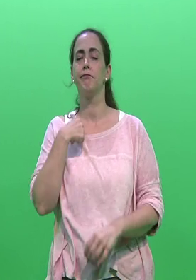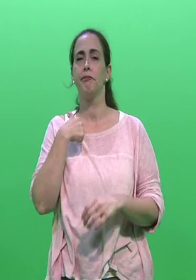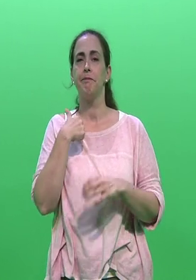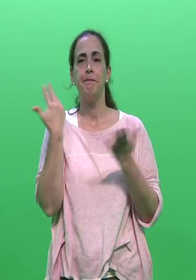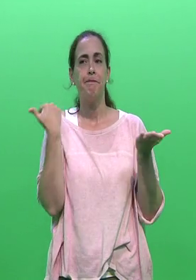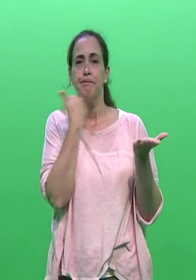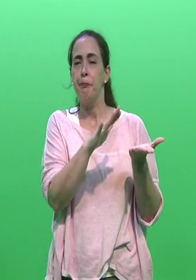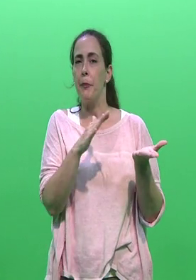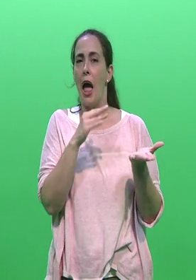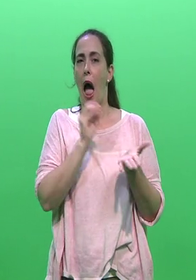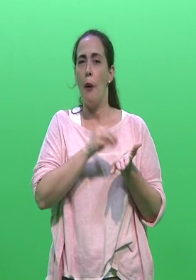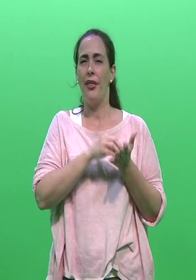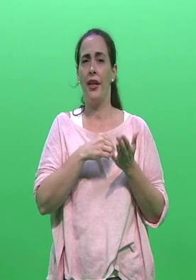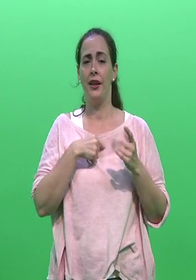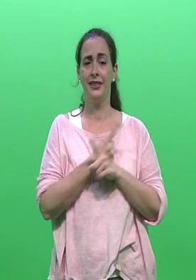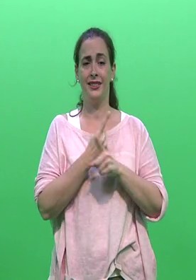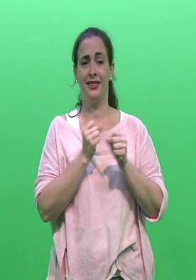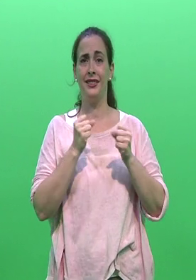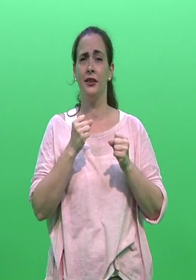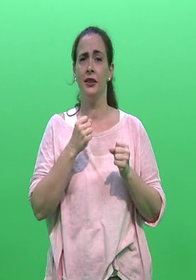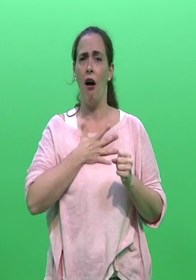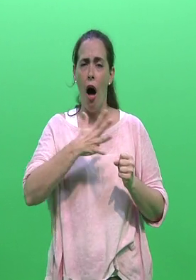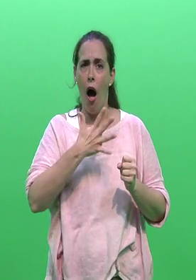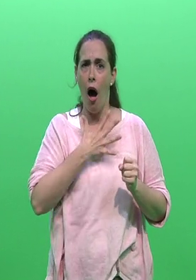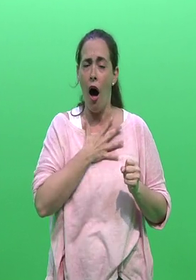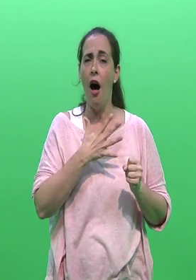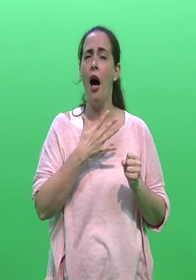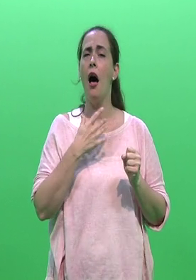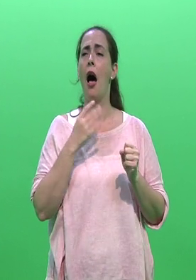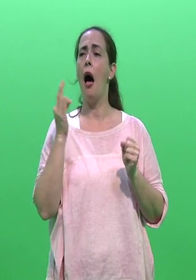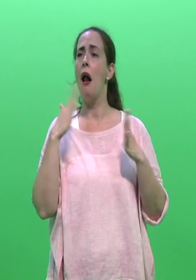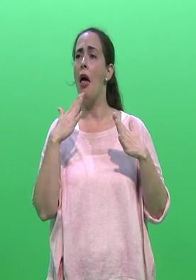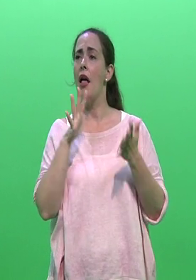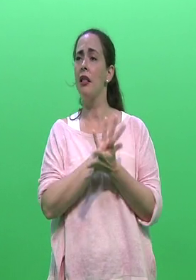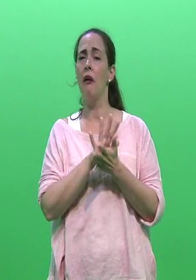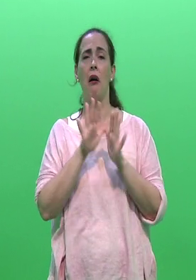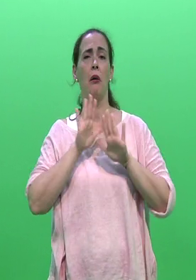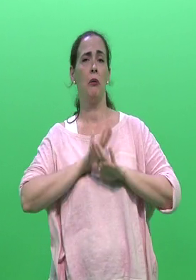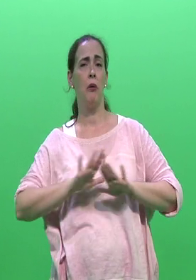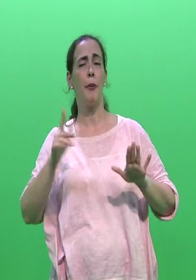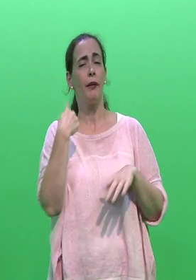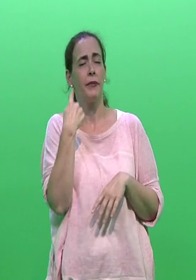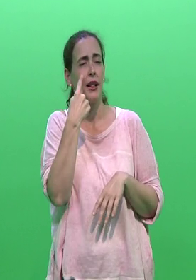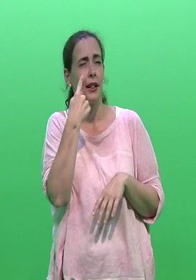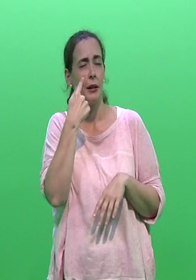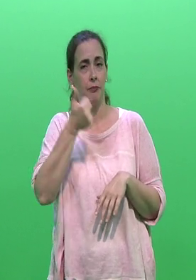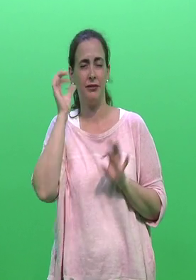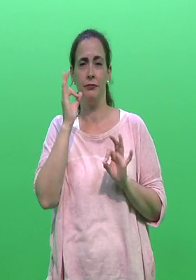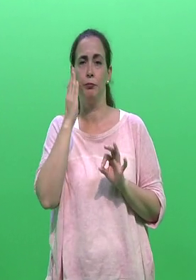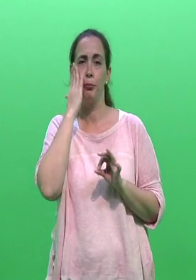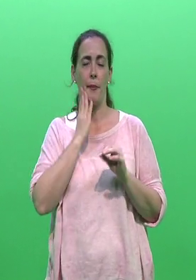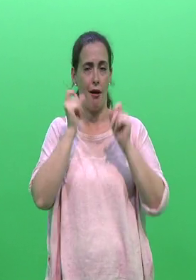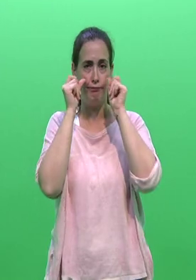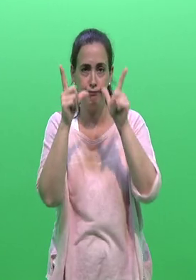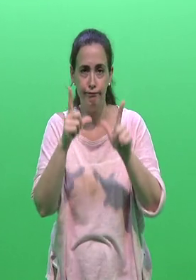No ho sé, de vegades estic nerviosa i tinc molta tos. Quan estic tranquil·la i relaxada no em passa. Em passa més al matí, quan em desperto.